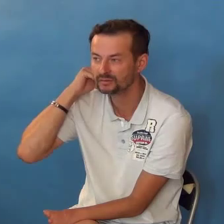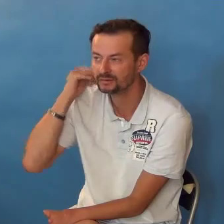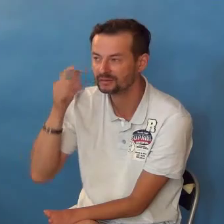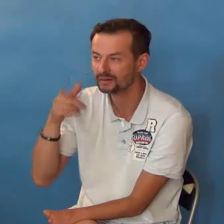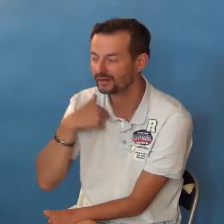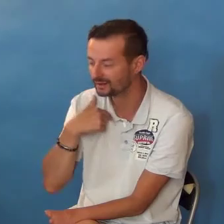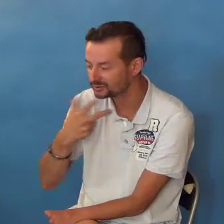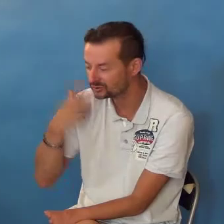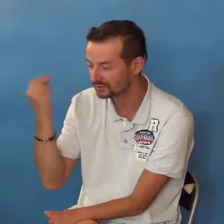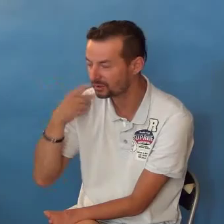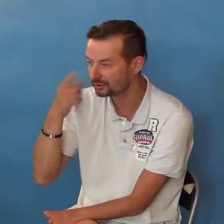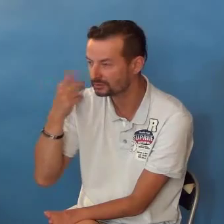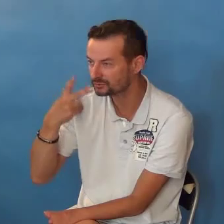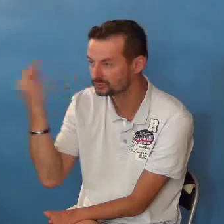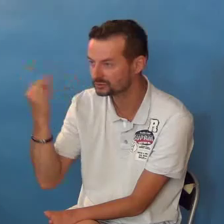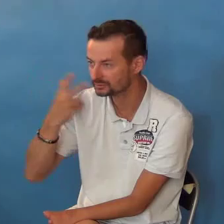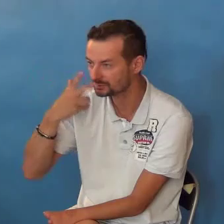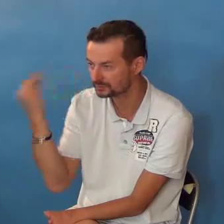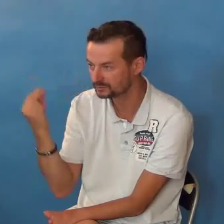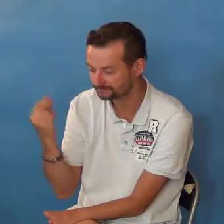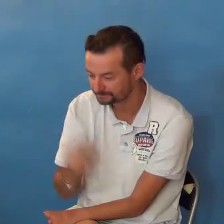Ja przez trzy dni jestem w Olsztynie.